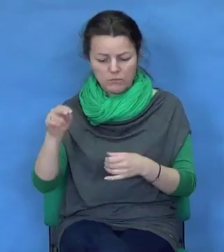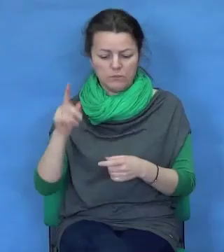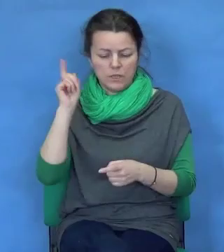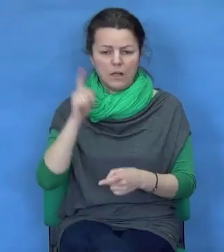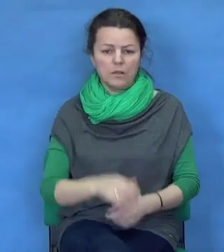Zakaz.